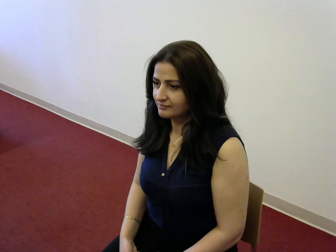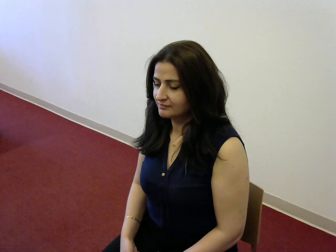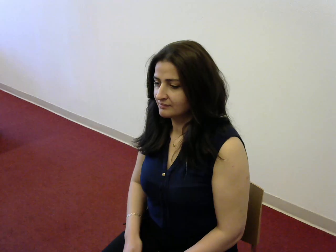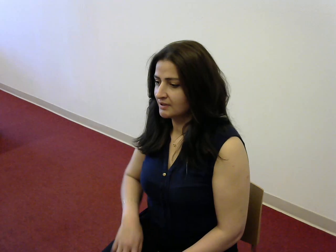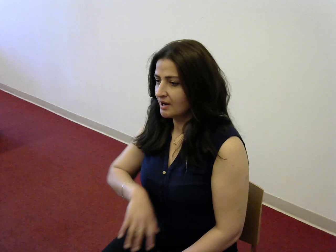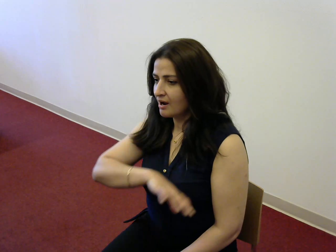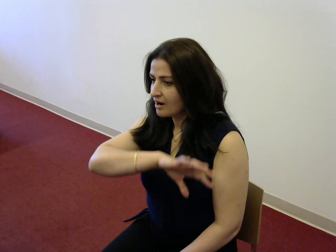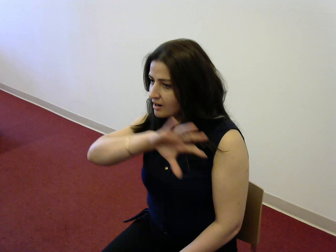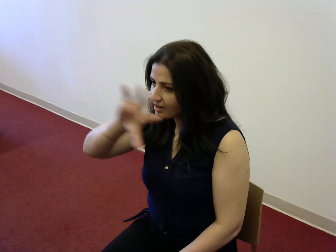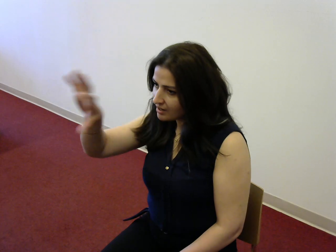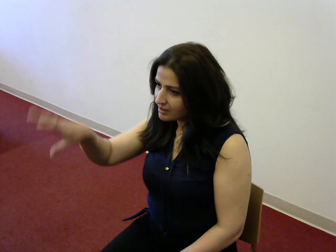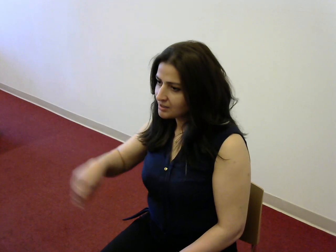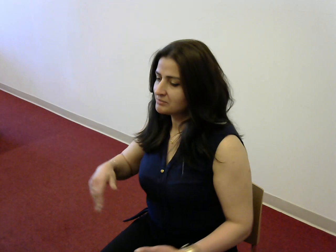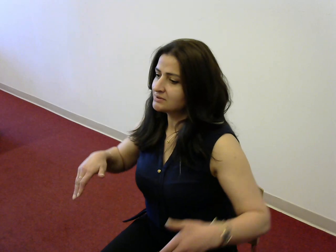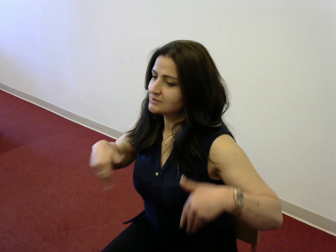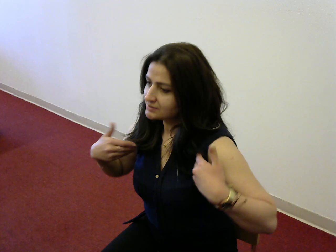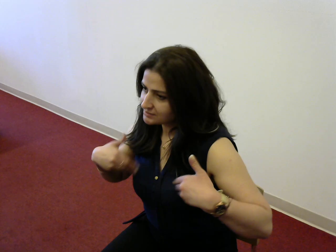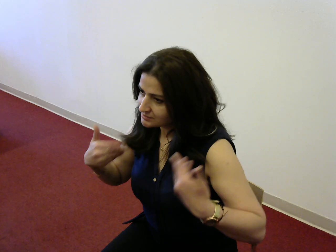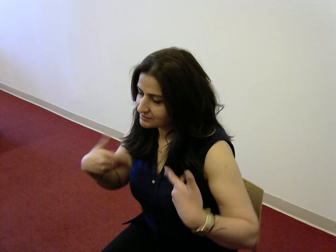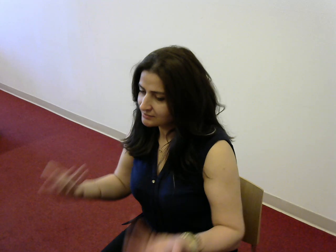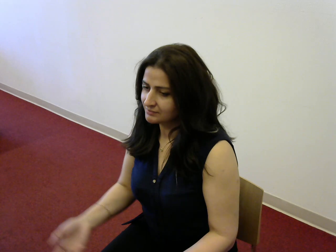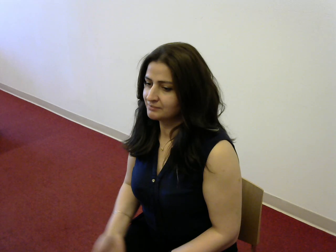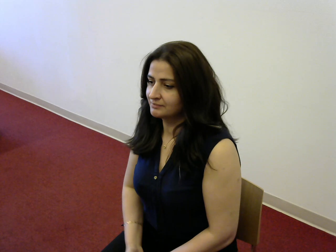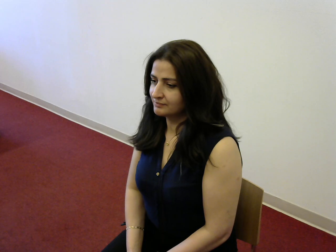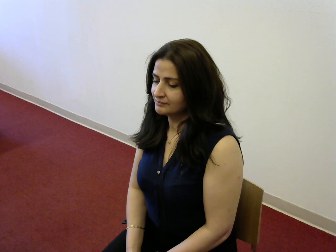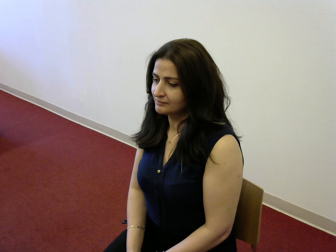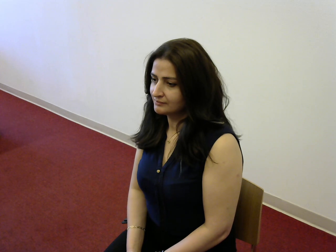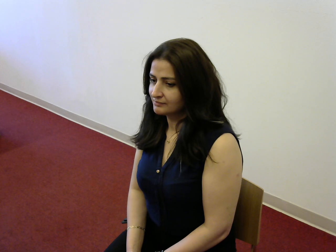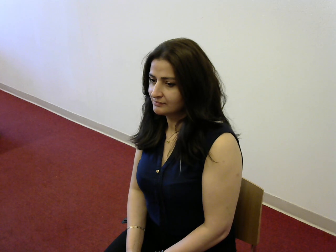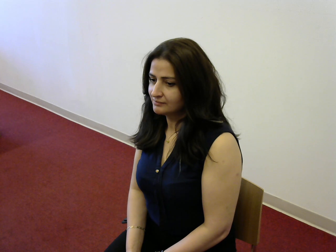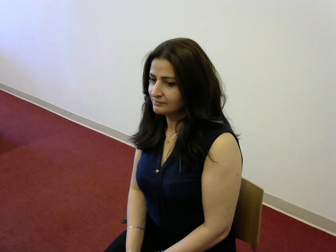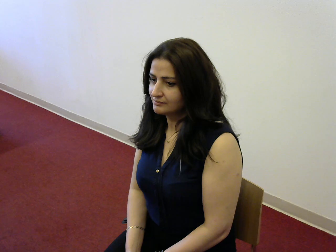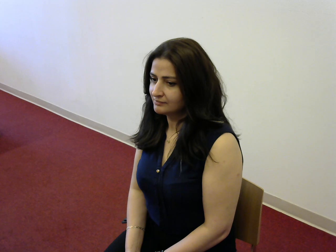Hamınızı salamlayıram